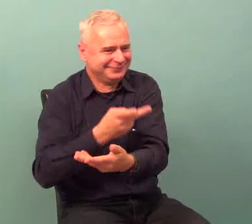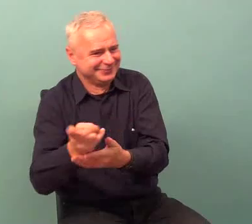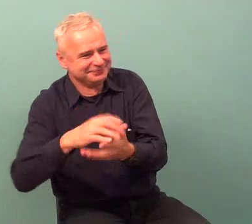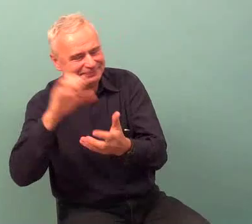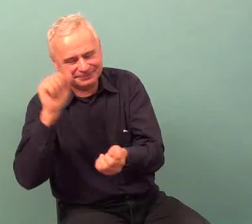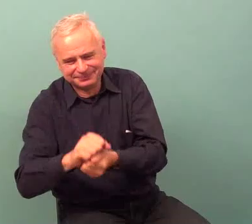Masakra.